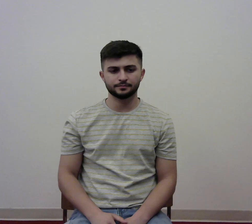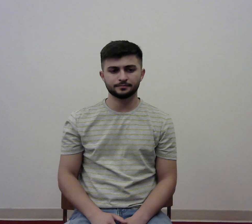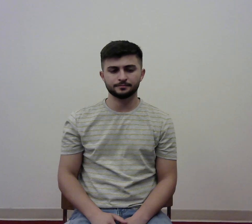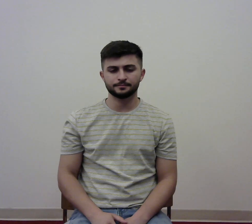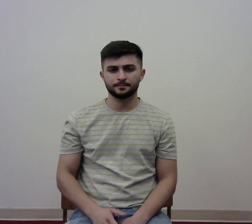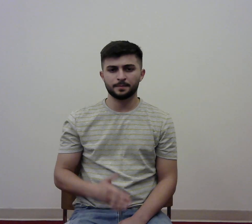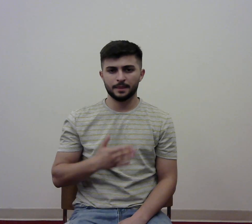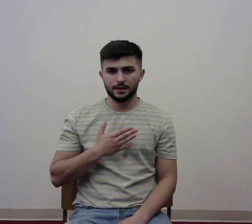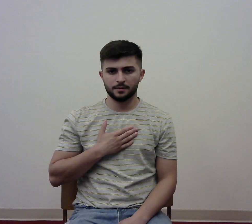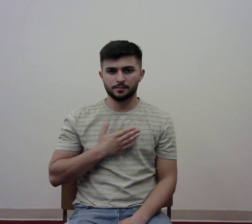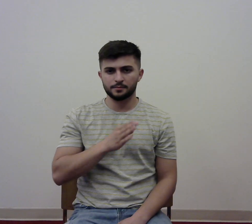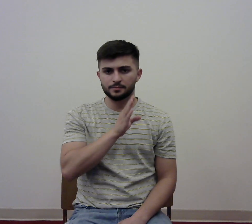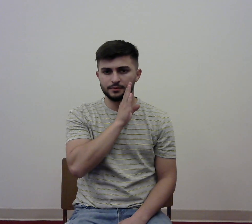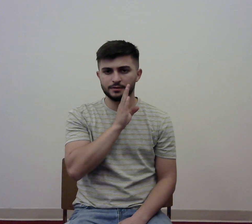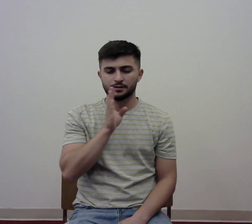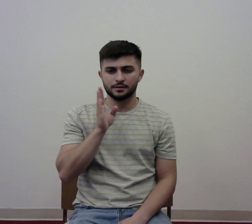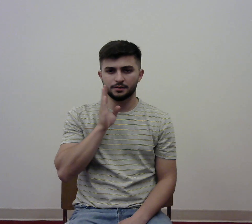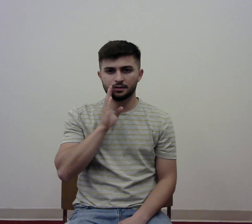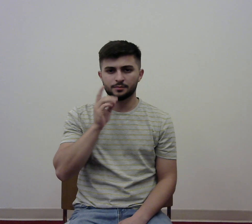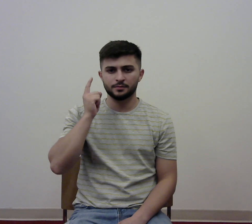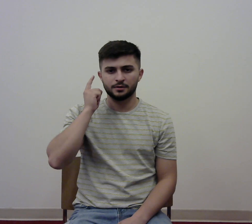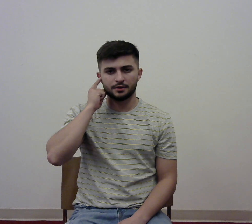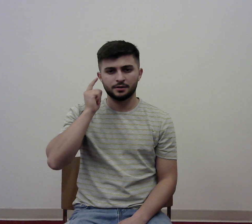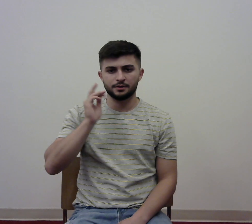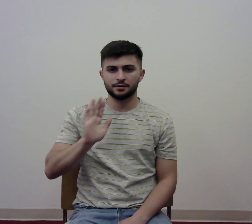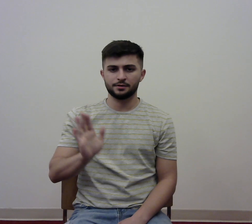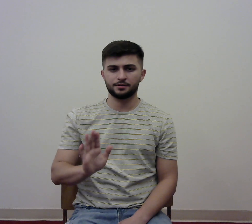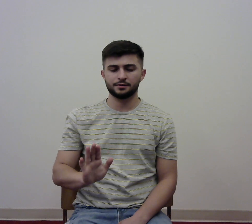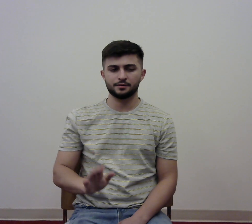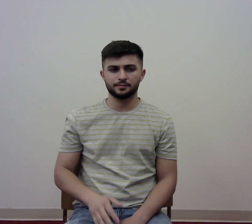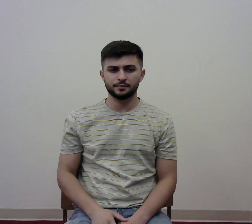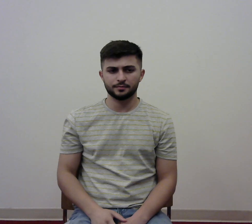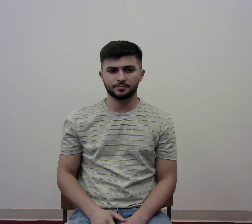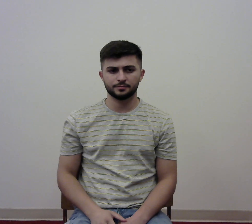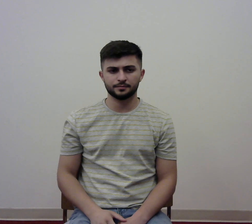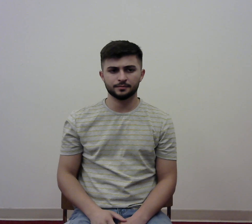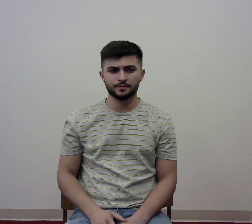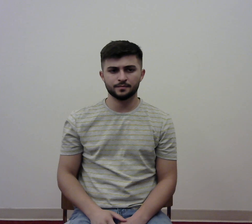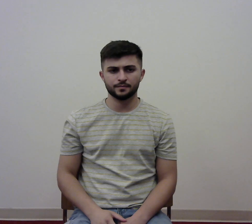Mənim anam eşitmir